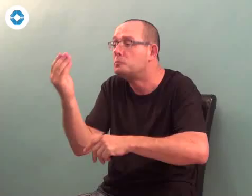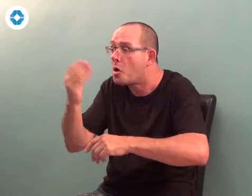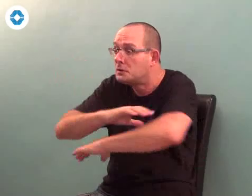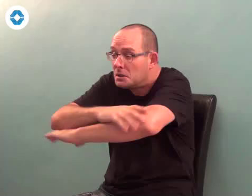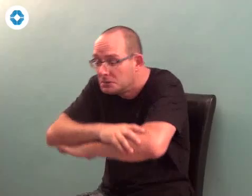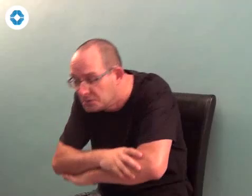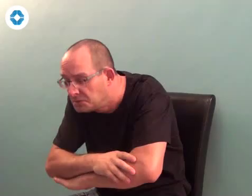Wygląda przez okno.